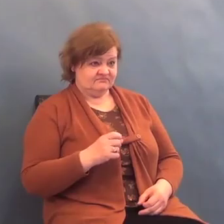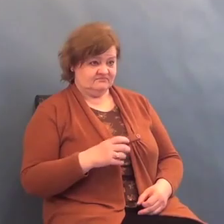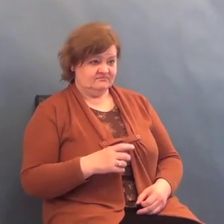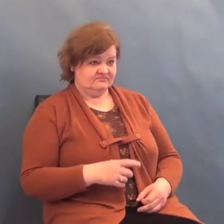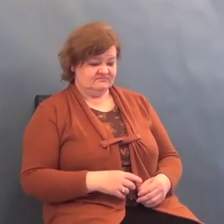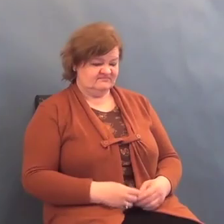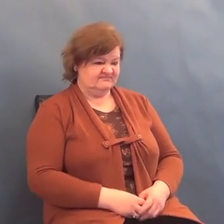Tak.